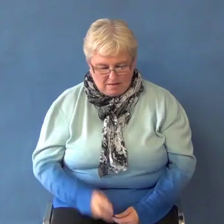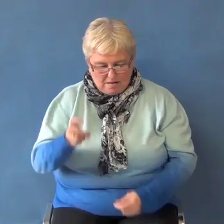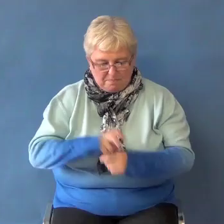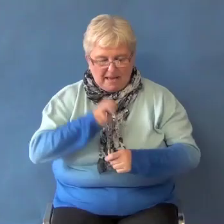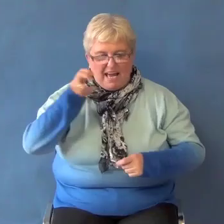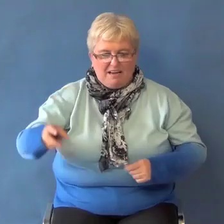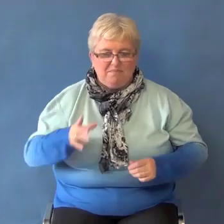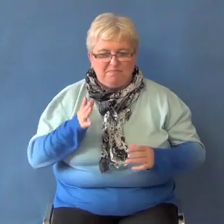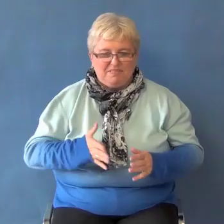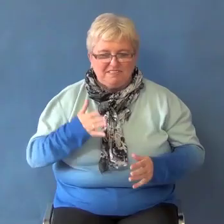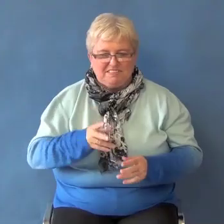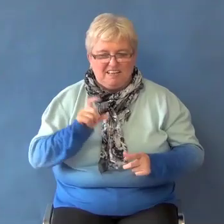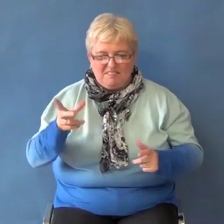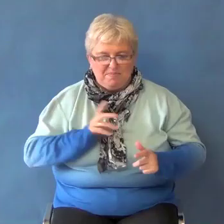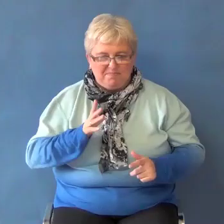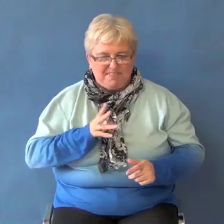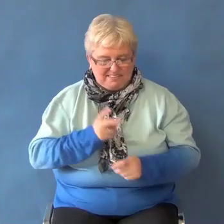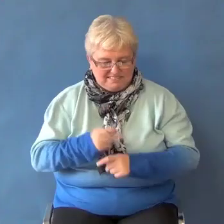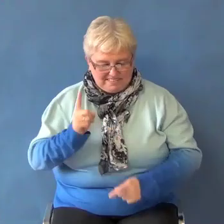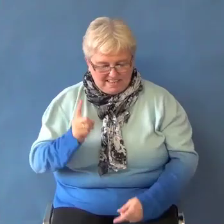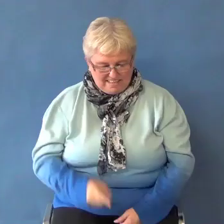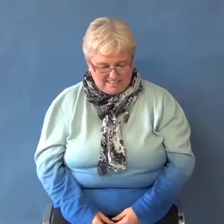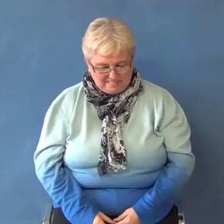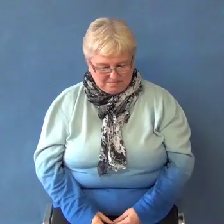Zakaz wyskakiwania z pociągu, to niebezpieczne.